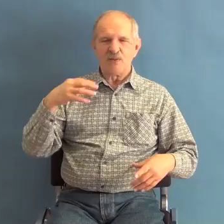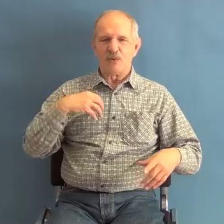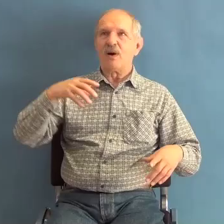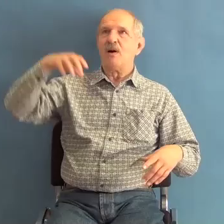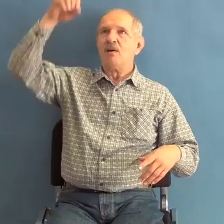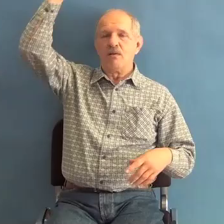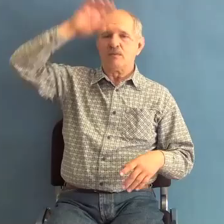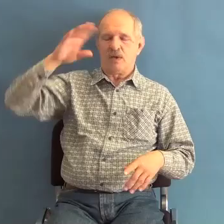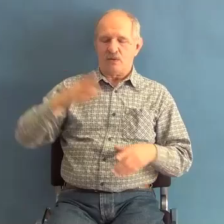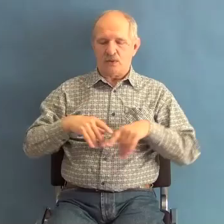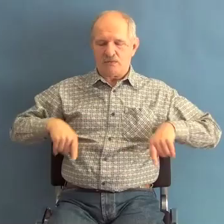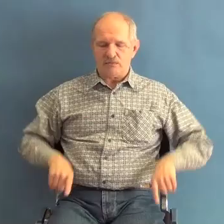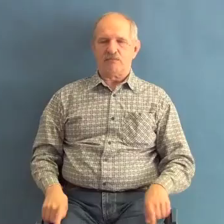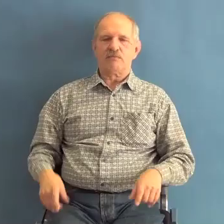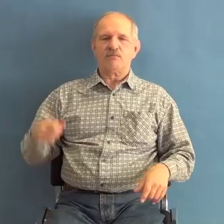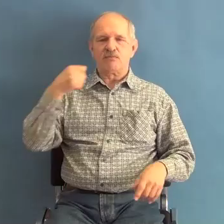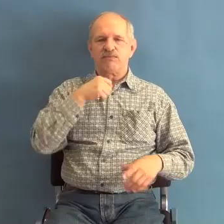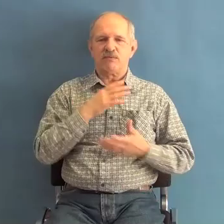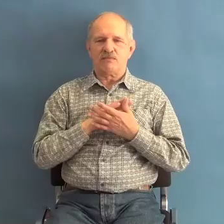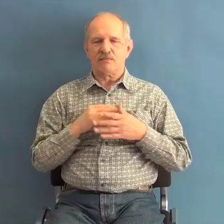Siedząc w wannie nie rozlewa się wody.